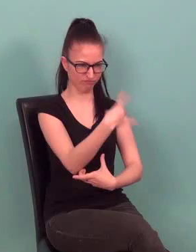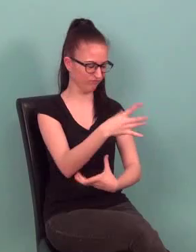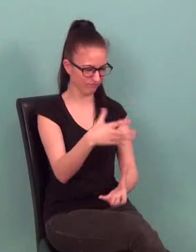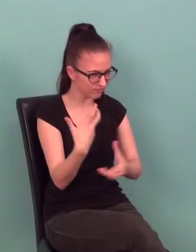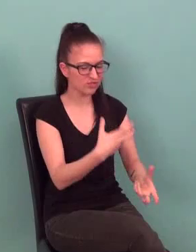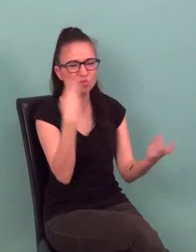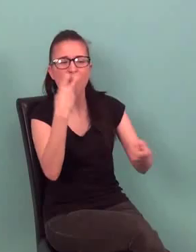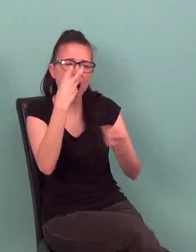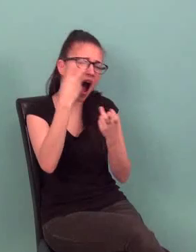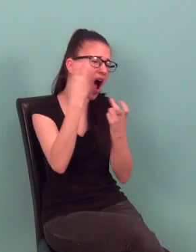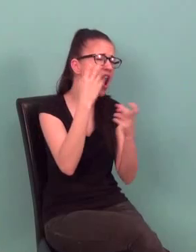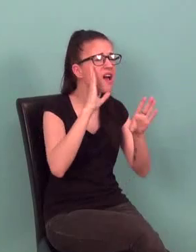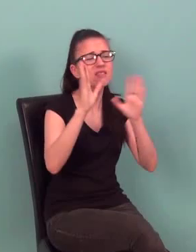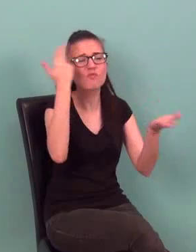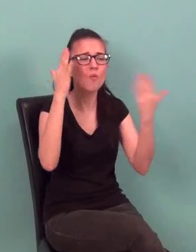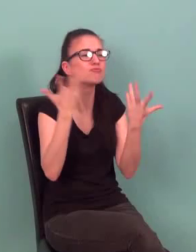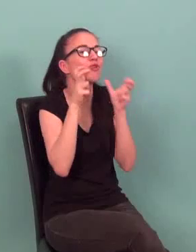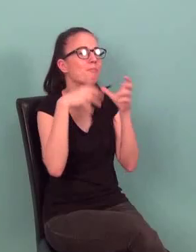Odkłada psa i szuka, nawołuje intensywnie żabę.